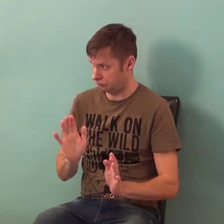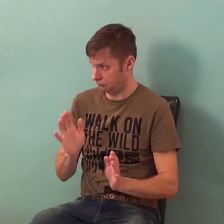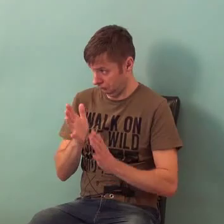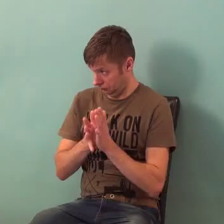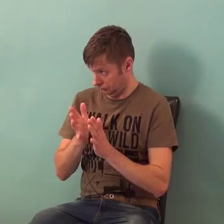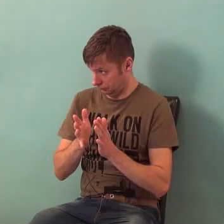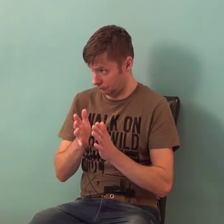Mam migać?